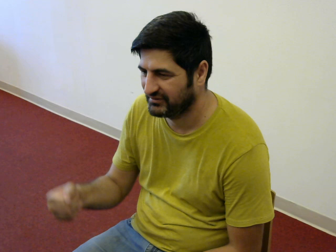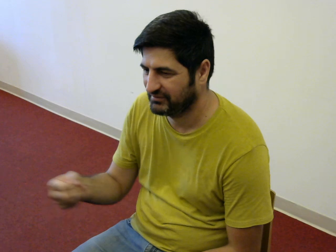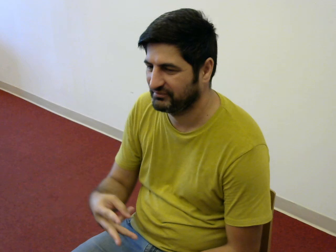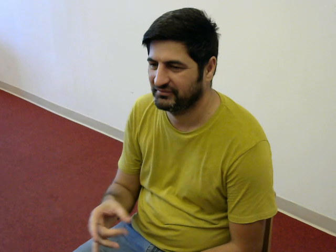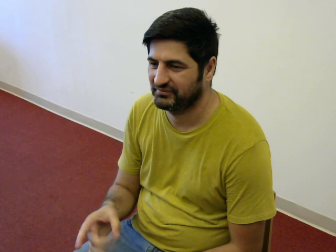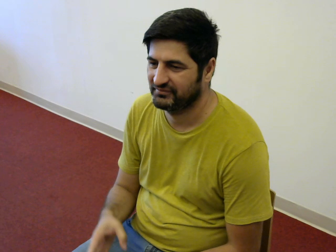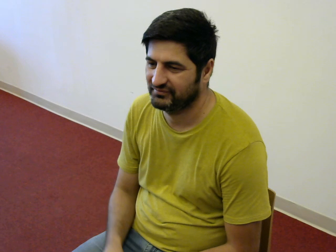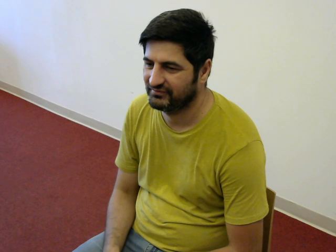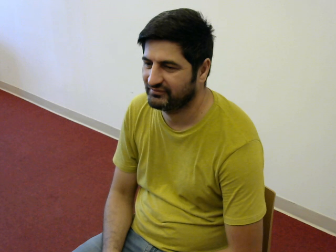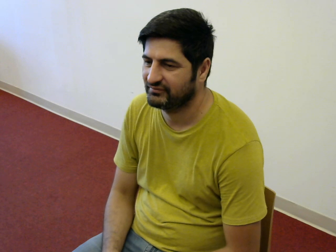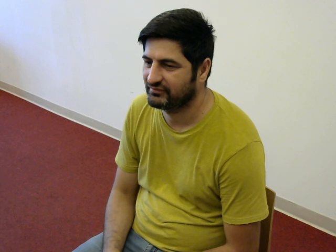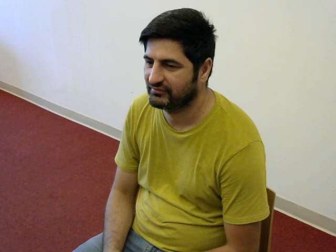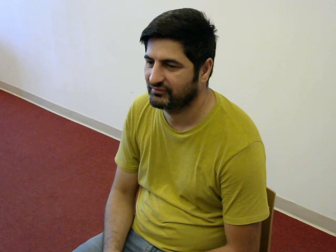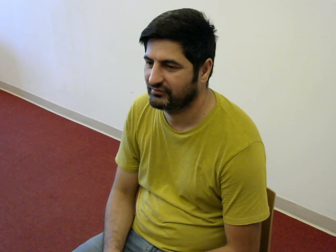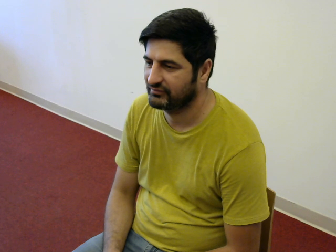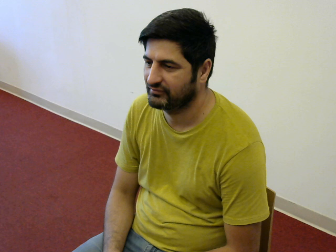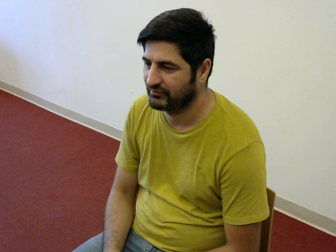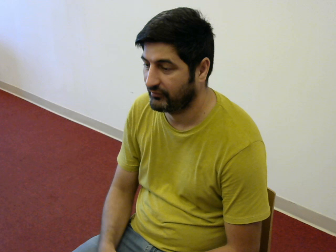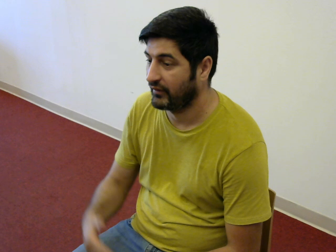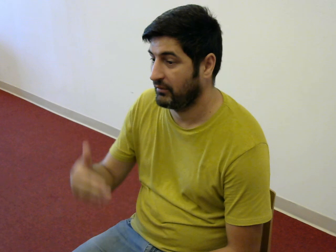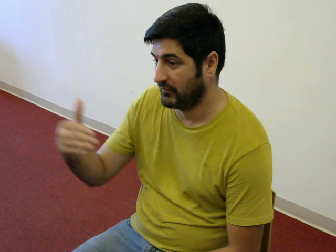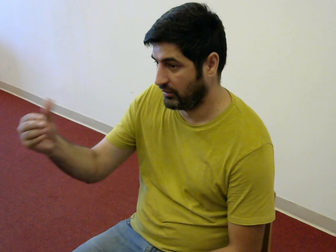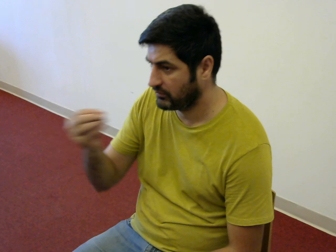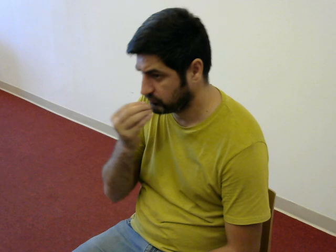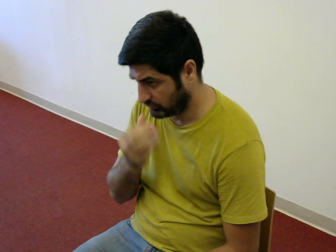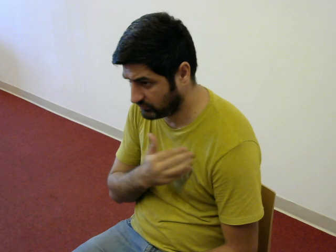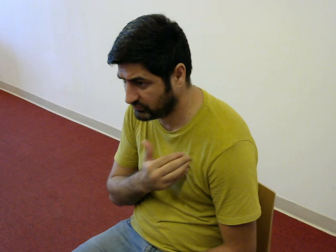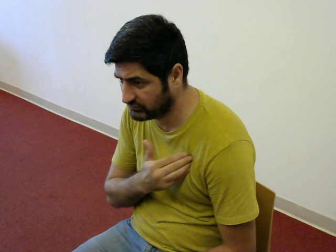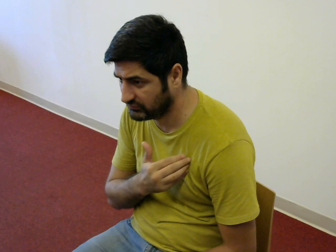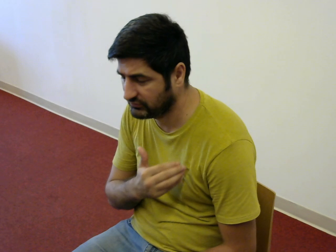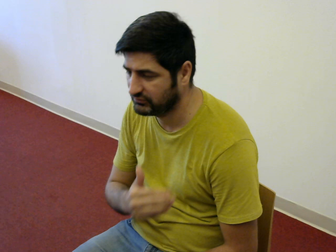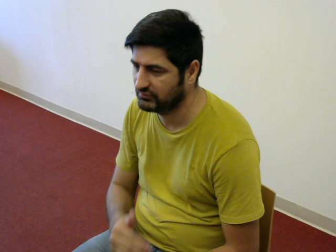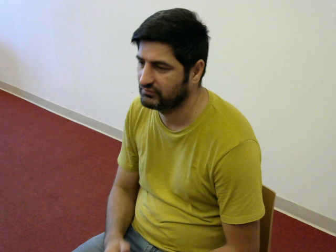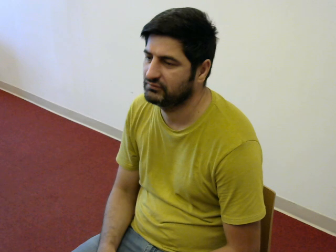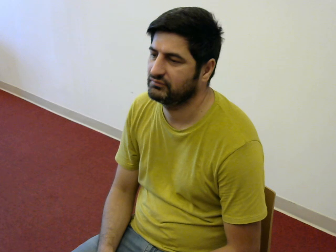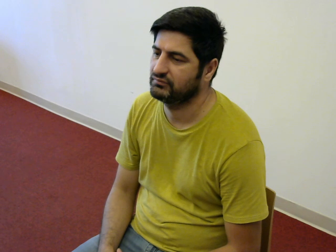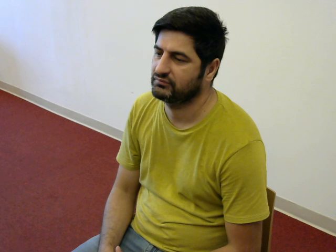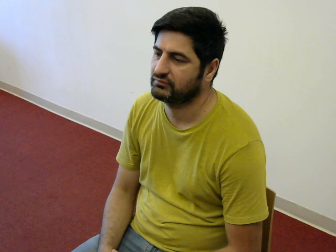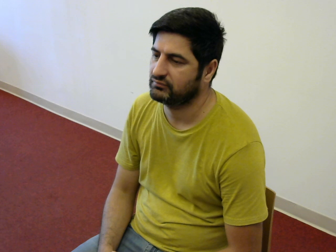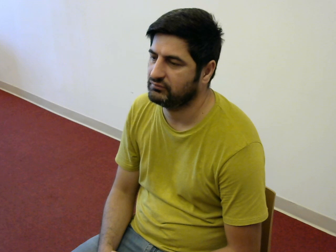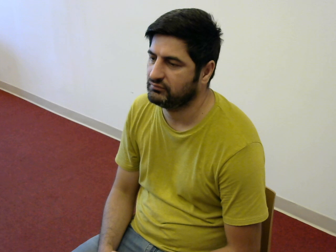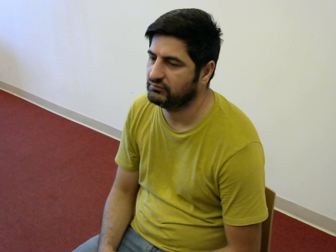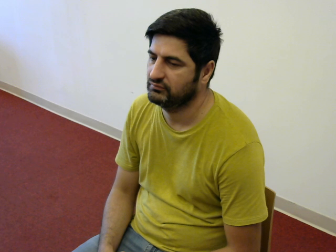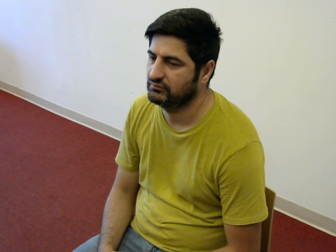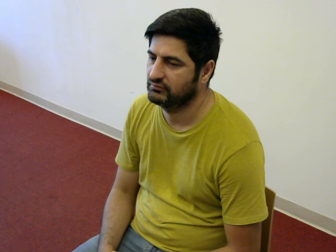Siz yemək istəyirsiniz?